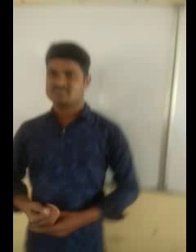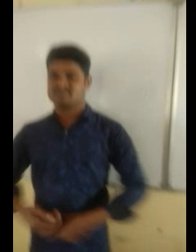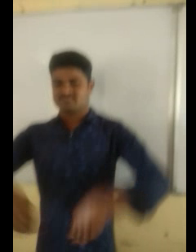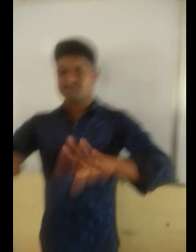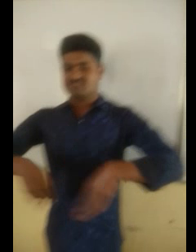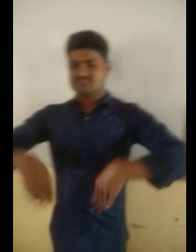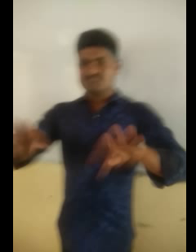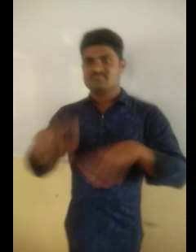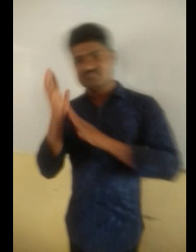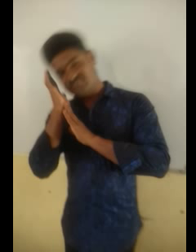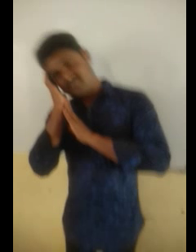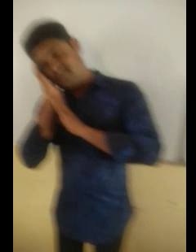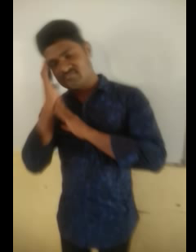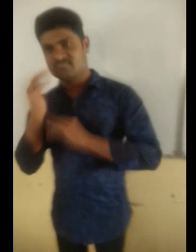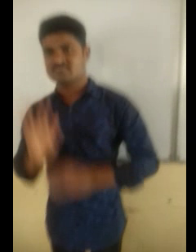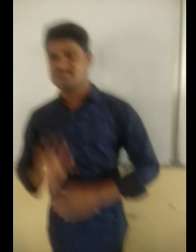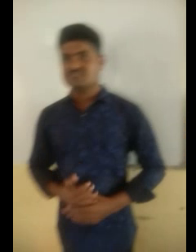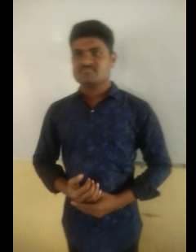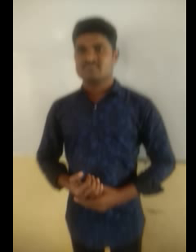prepare the bed